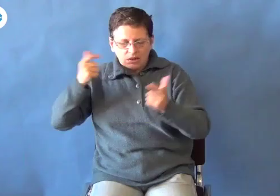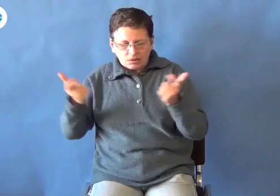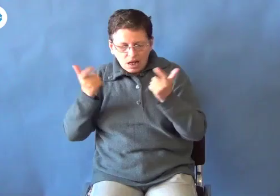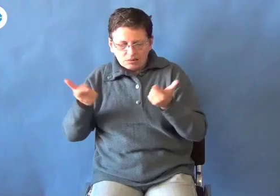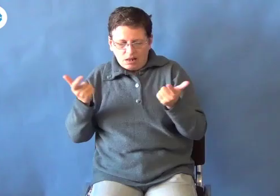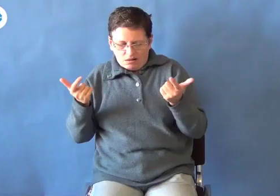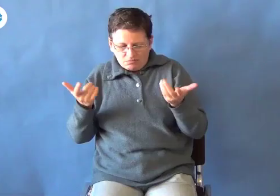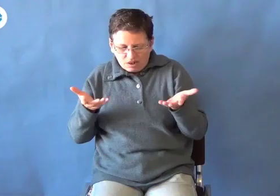Niebezpieczeństwo.